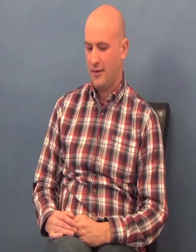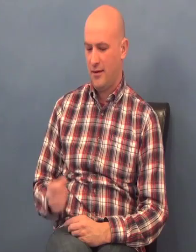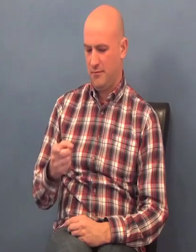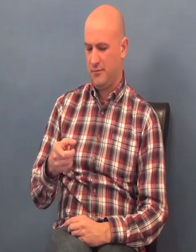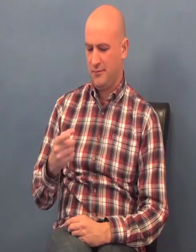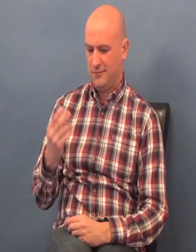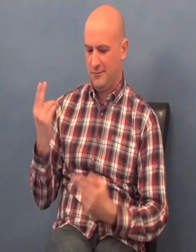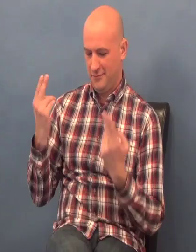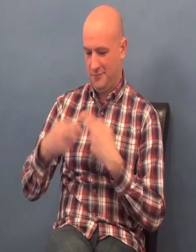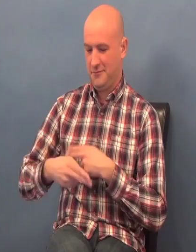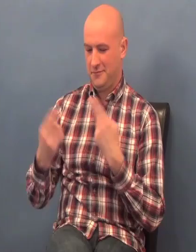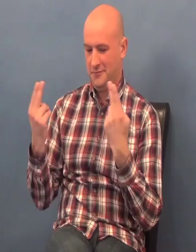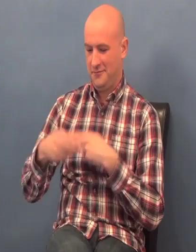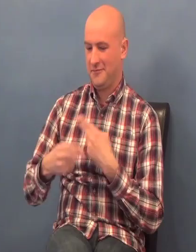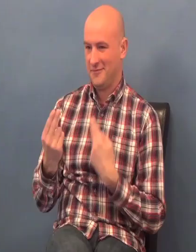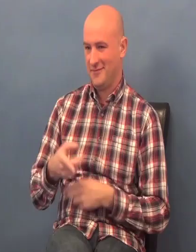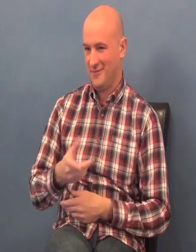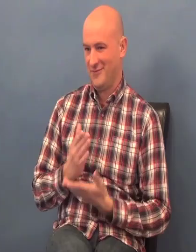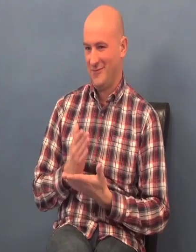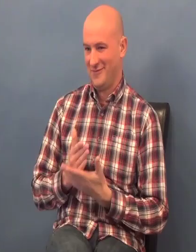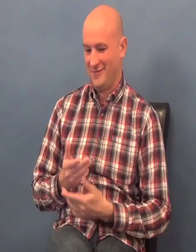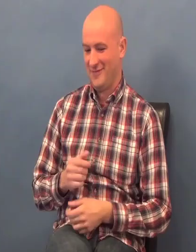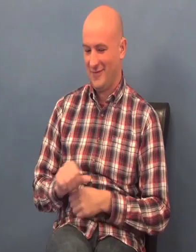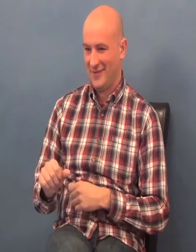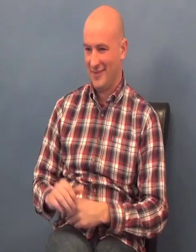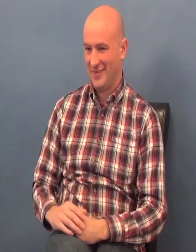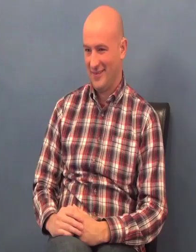Tam jest tylko szlaban i tyle.